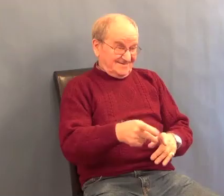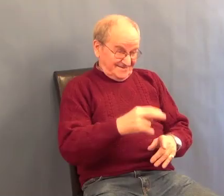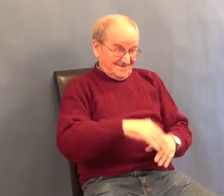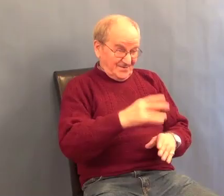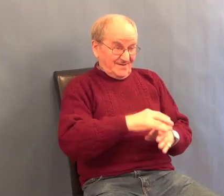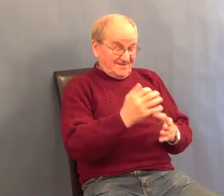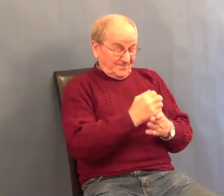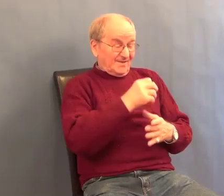Zabrał.